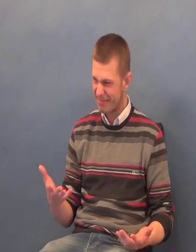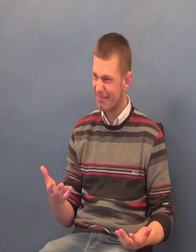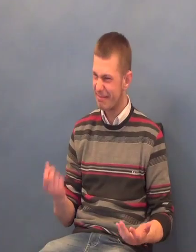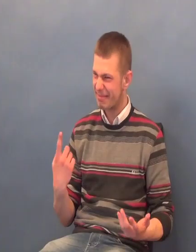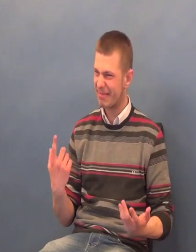Dziwne.